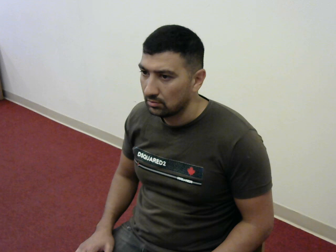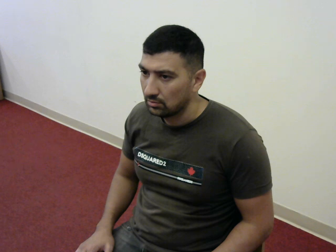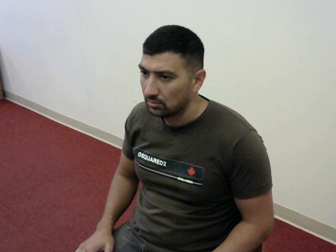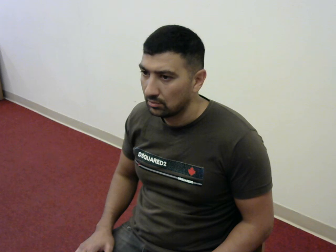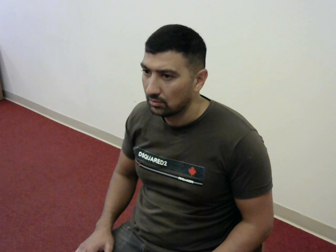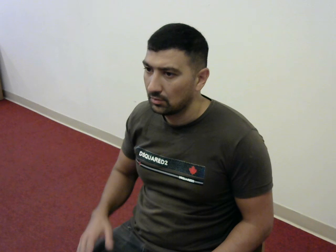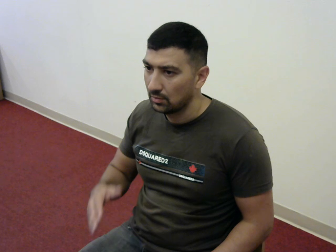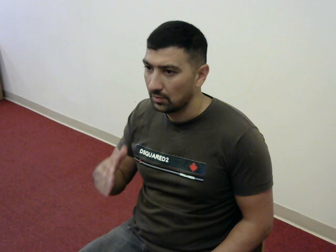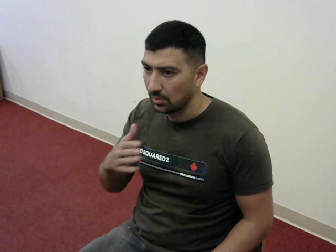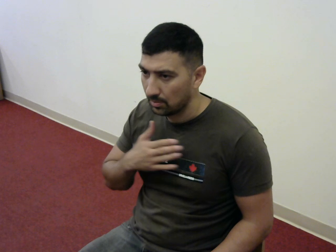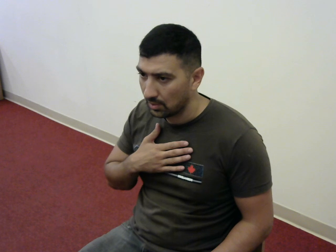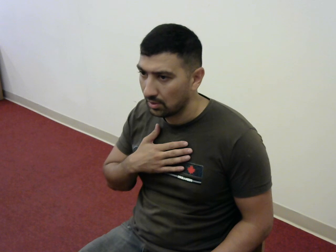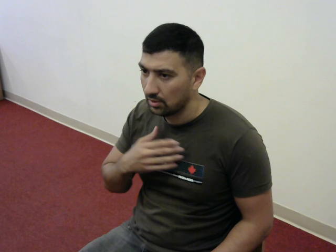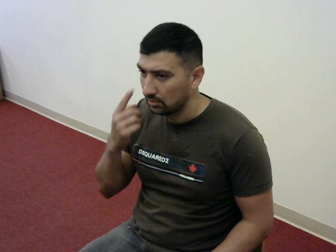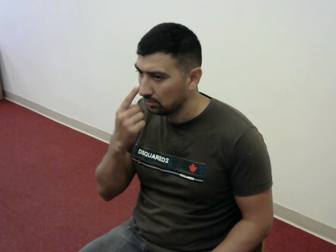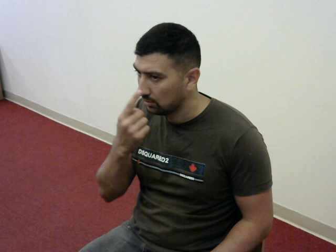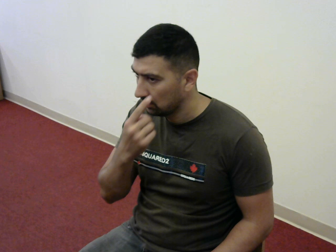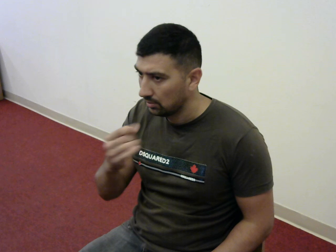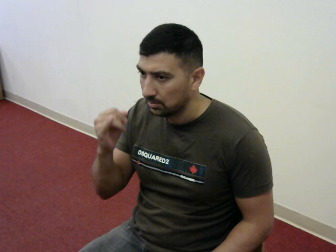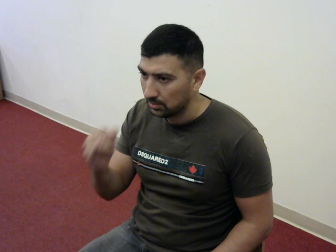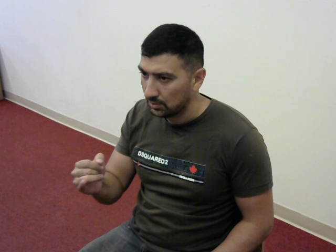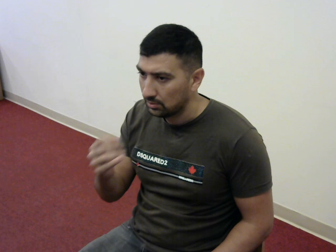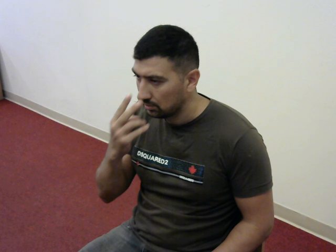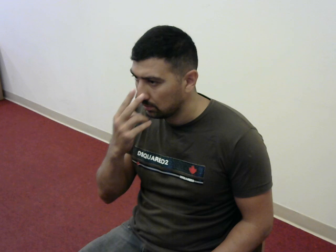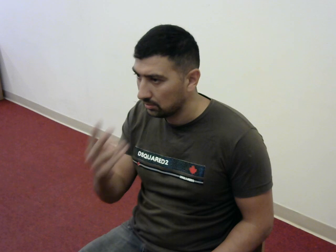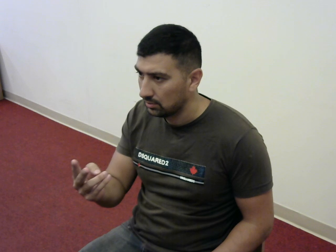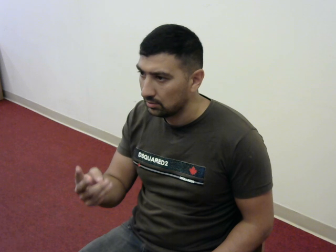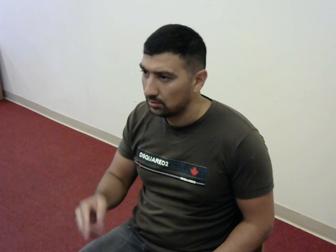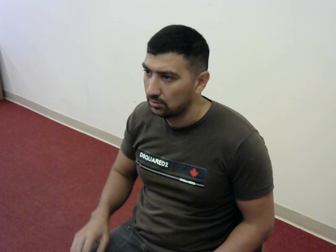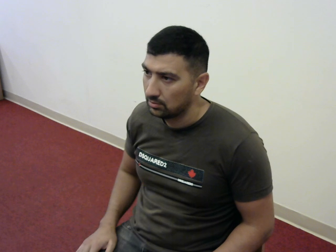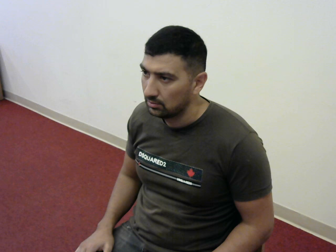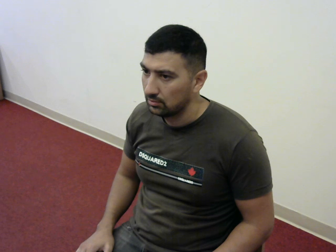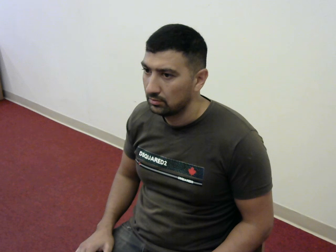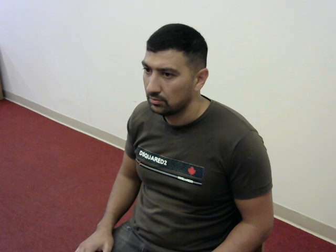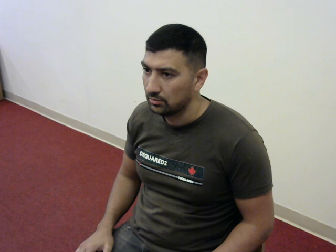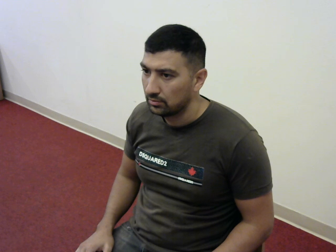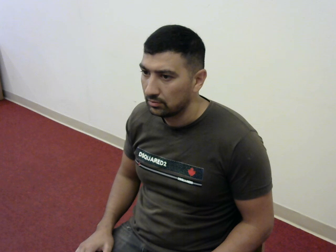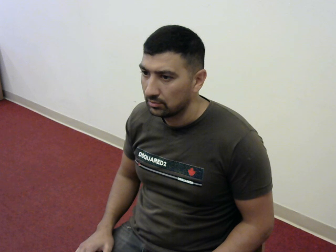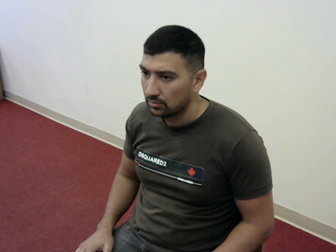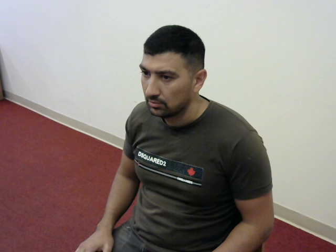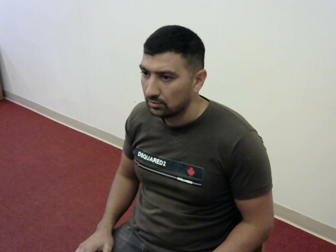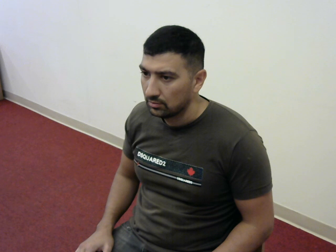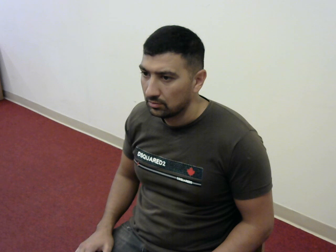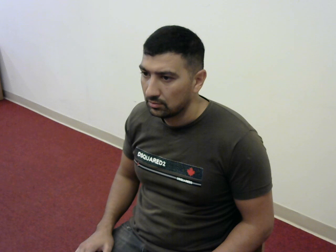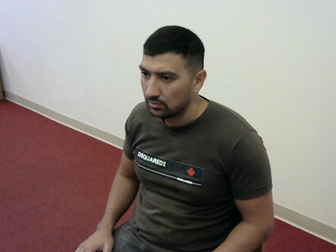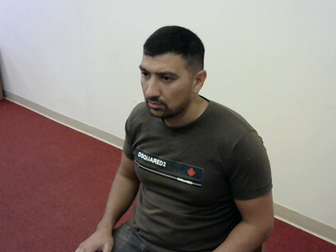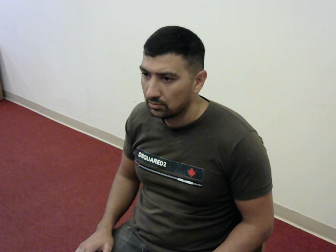Mənim gözüm pis görür